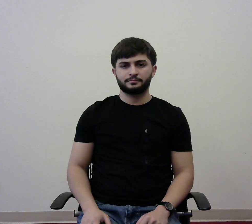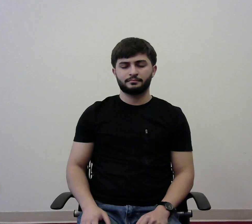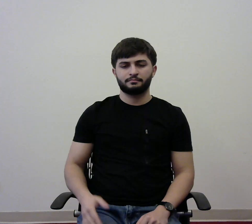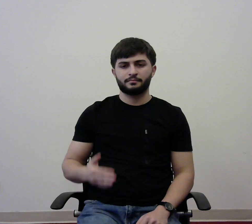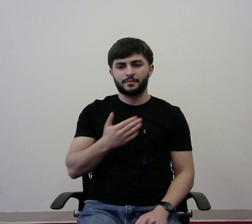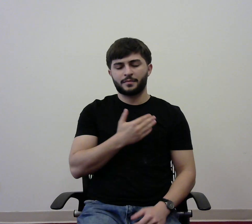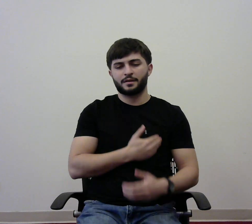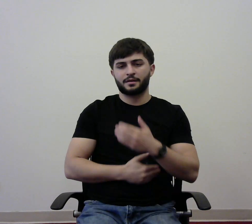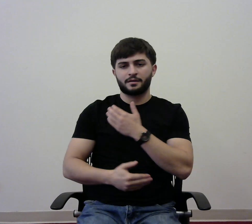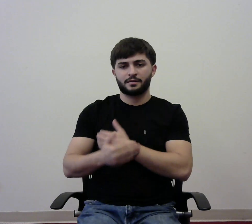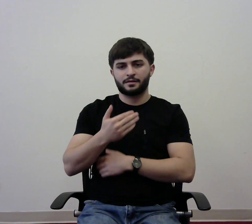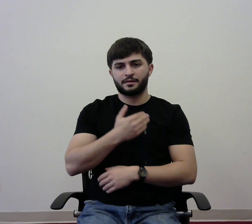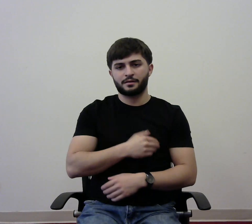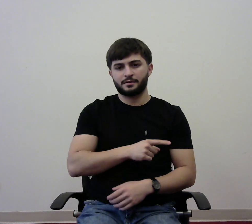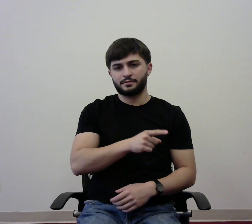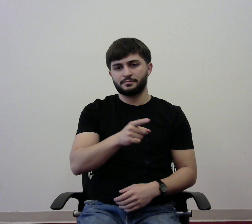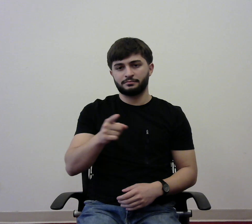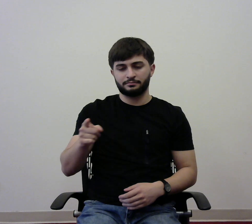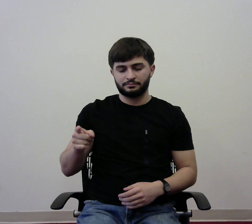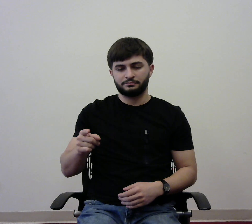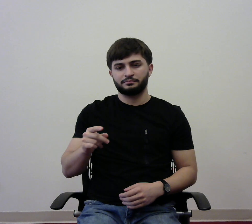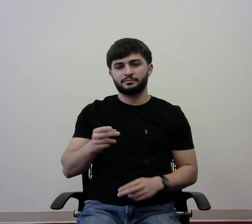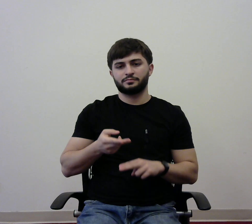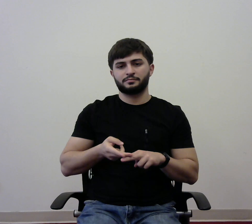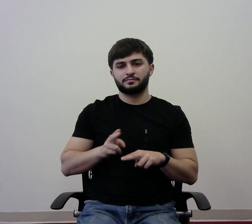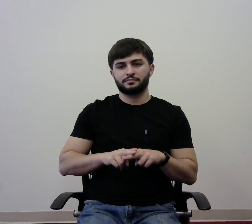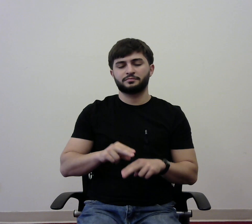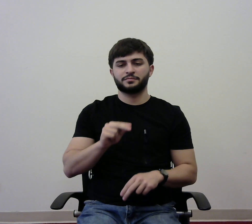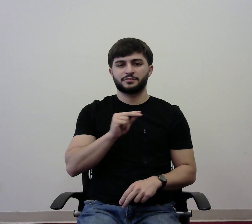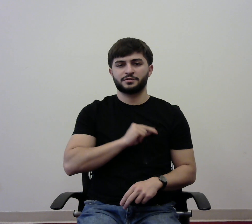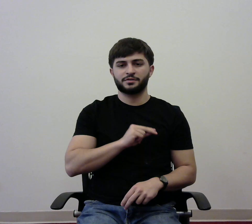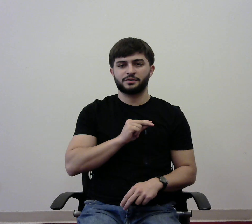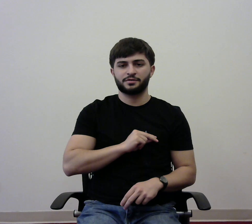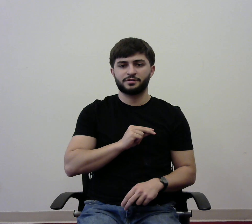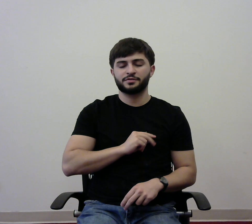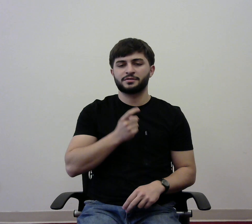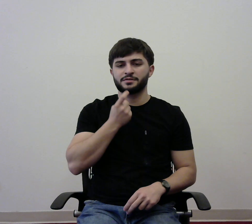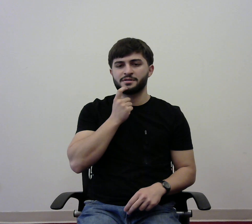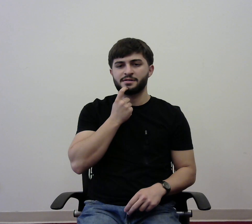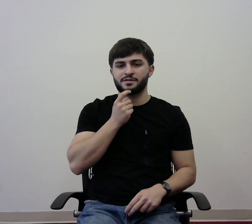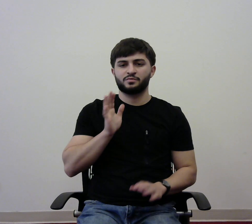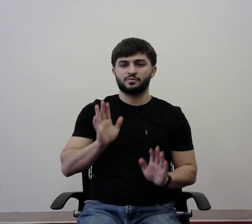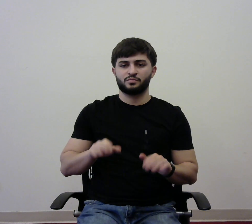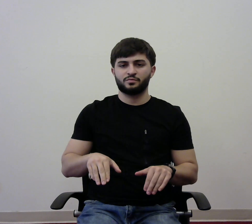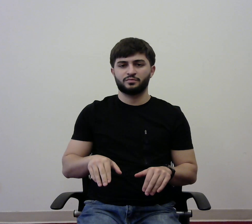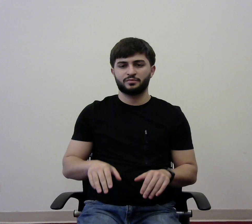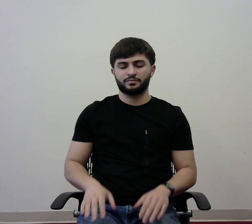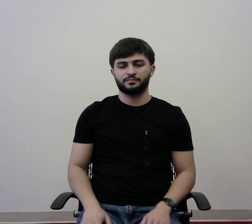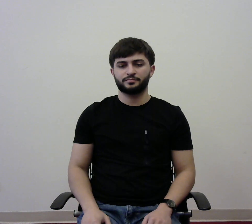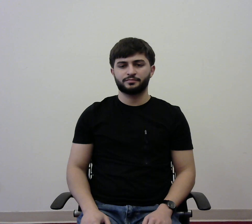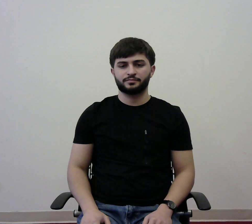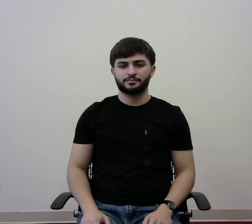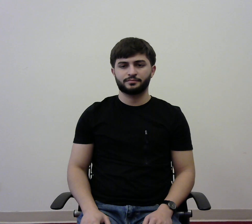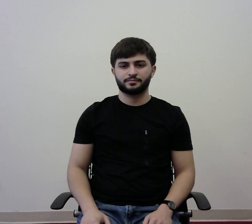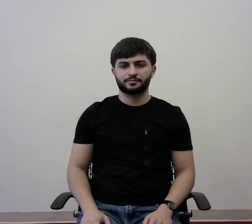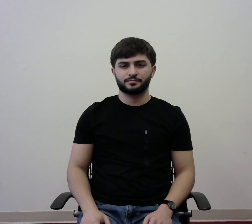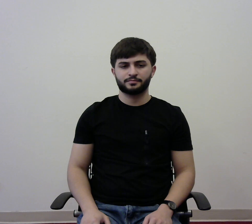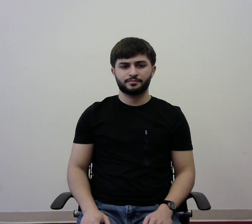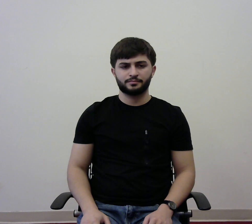Əlilliyi olanlar üçün iş çətin olur